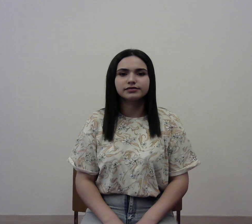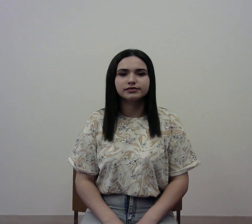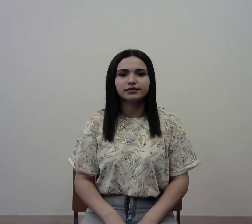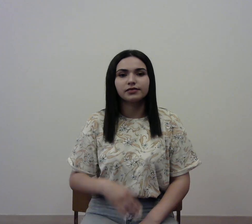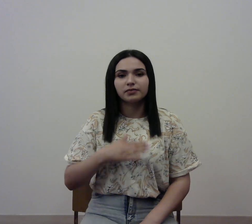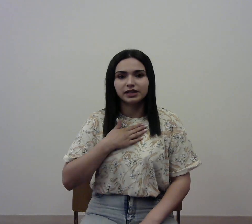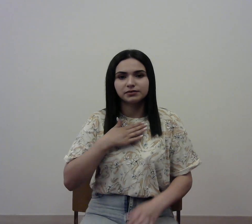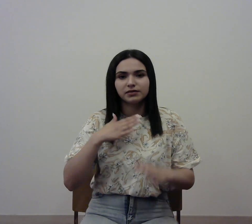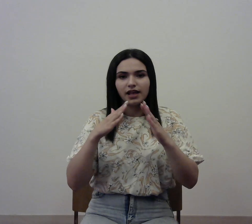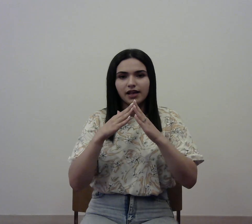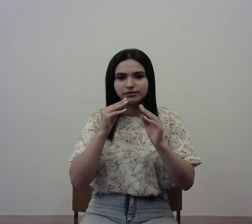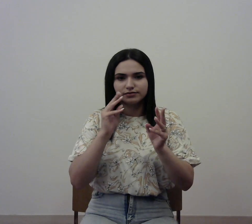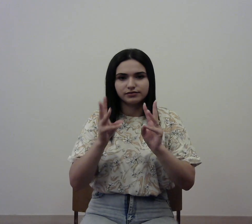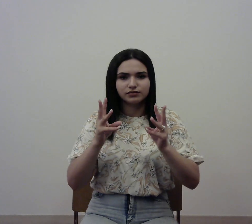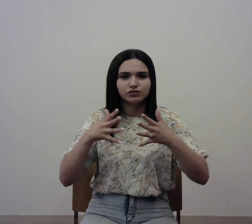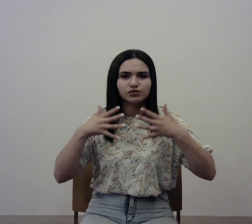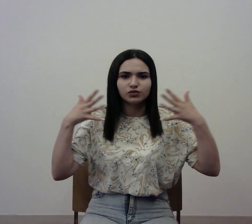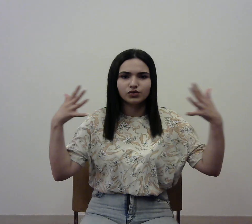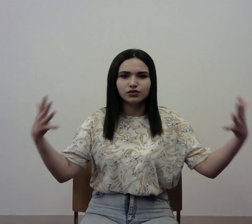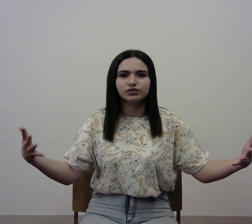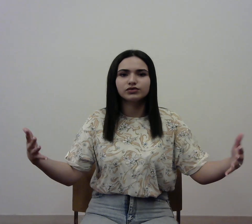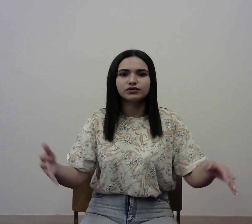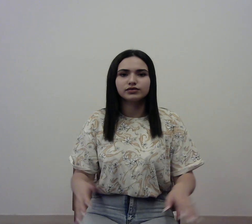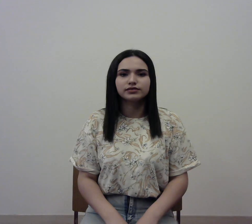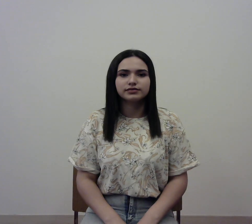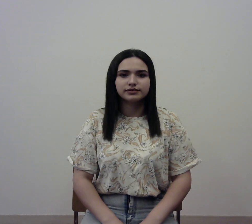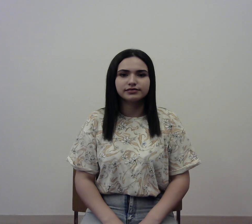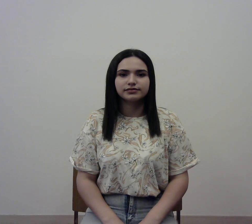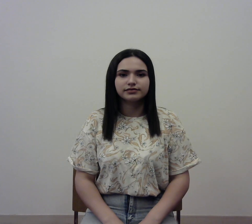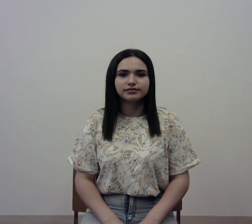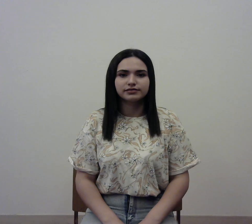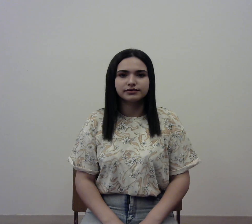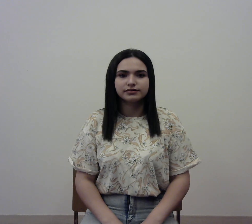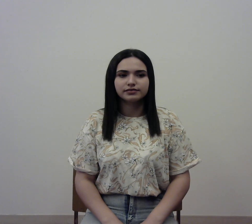Mənim evimin mətbəxi genişdir